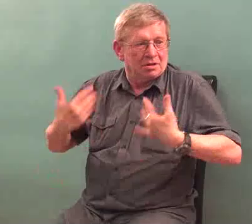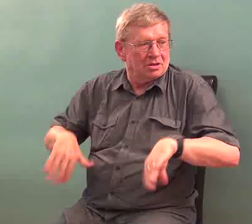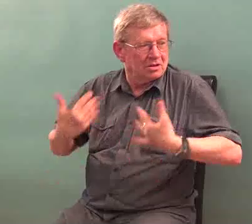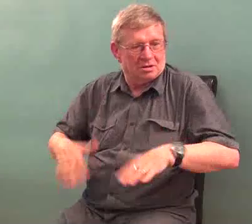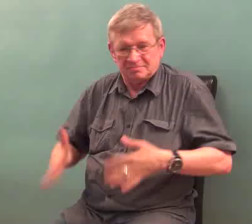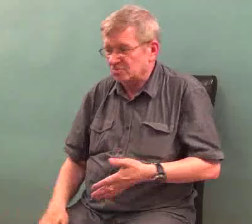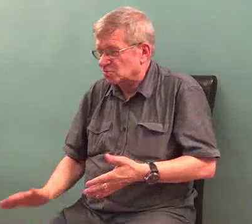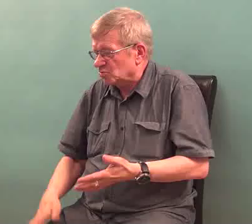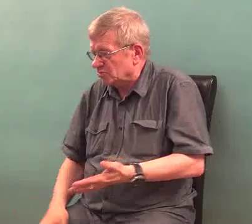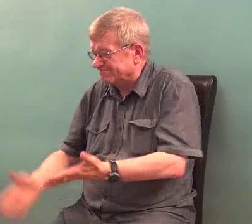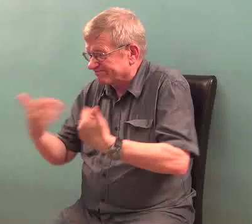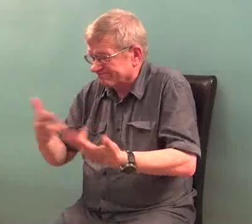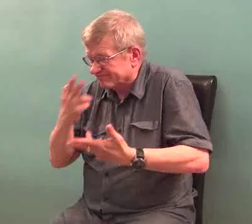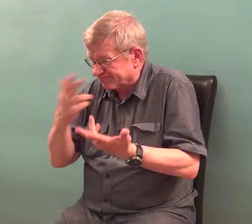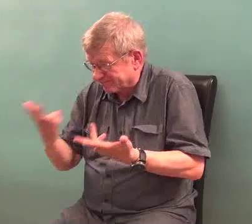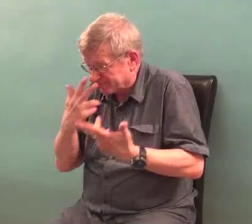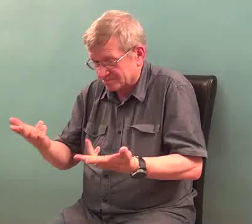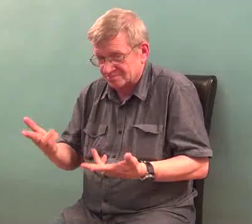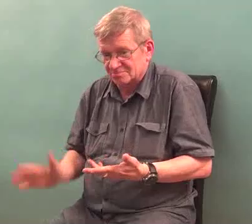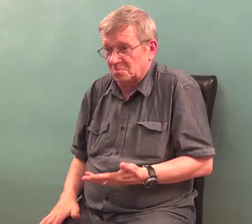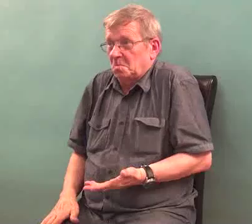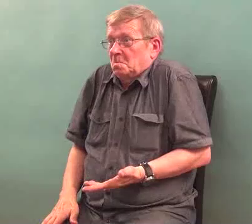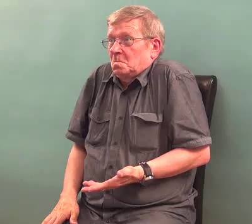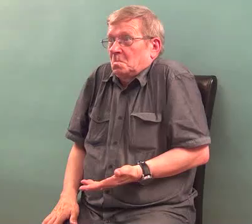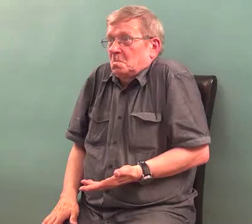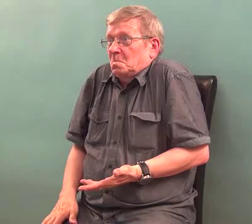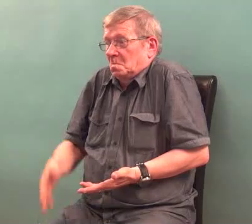Prosił psa, żeby mu pokazał żabę, ale pies też nie wiedział gdzie ona jest.